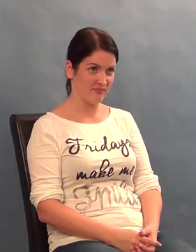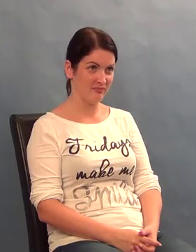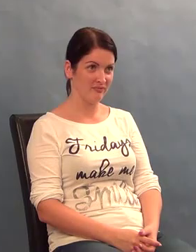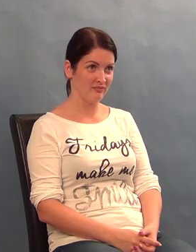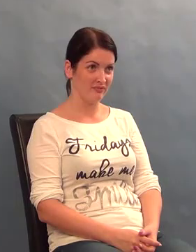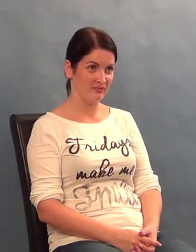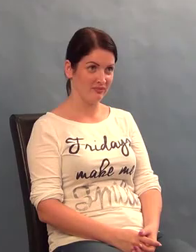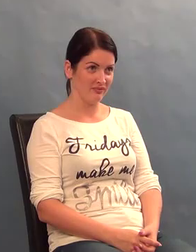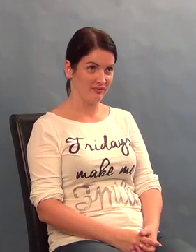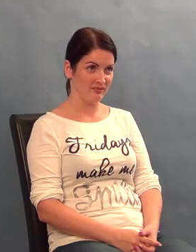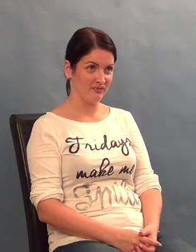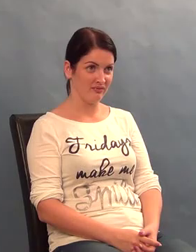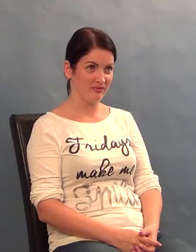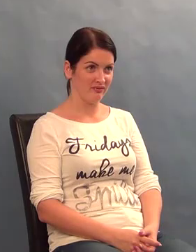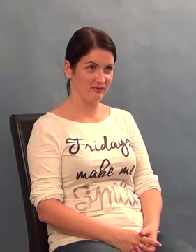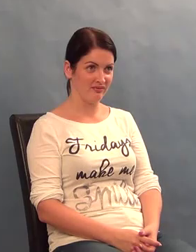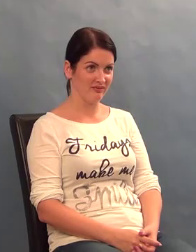Chodziło mi właśnie o tę przyssawkę.